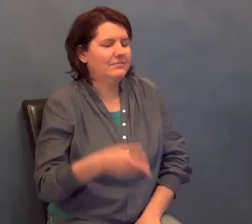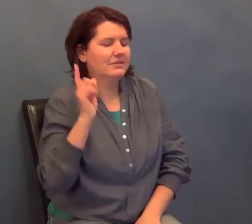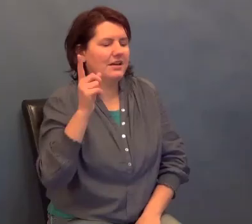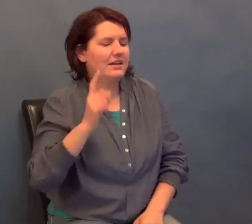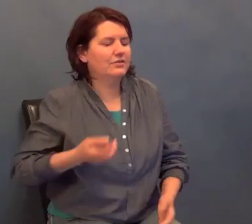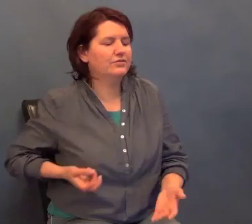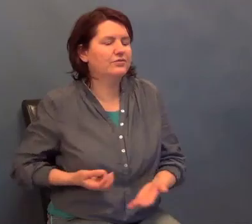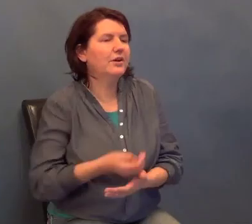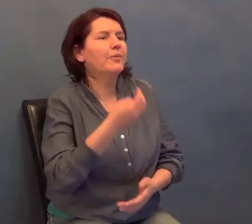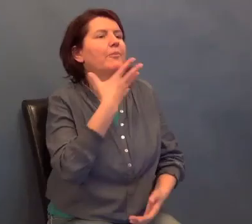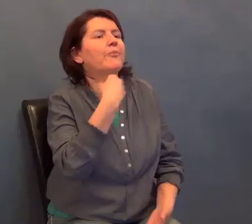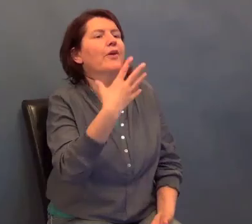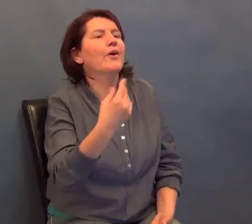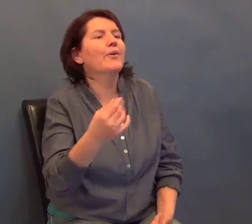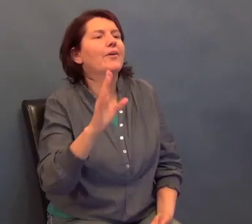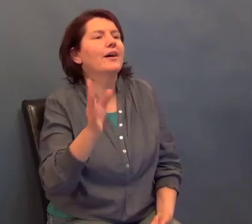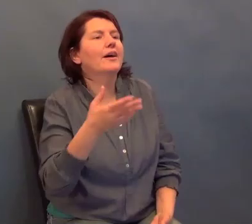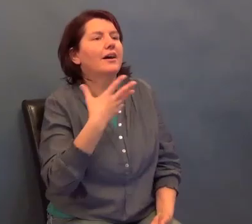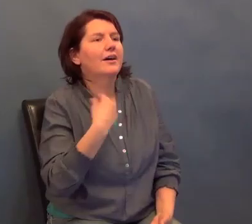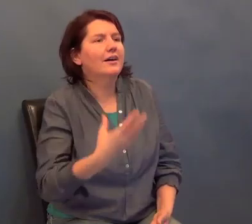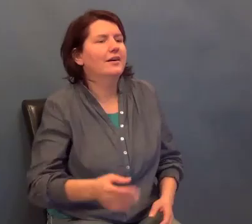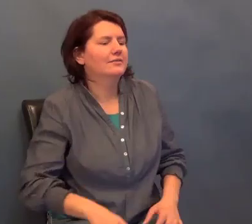Zakaz wjazdu Mikołaja na saniach.